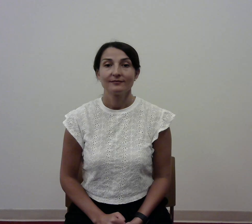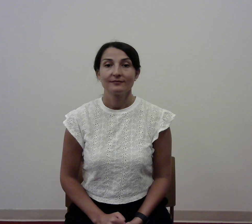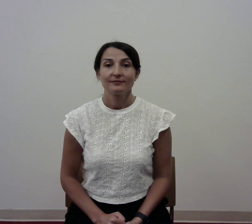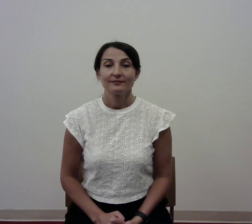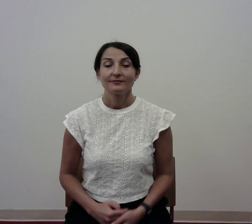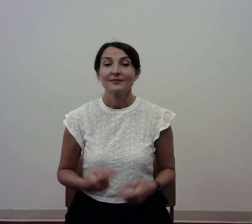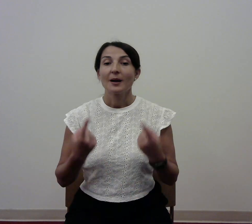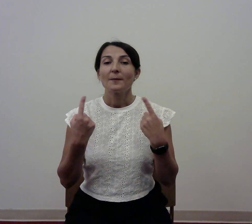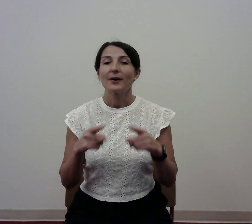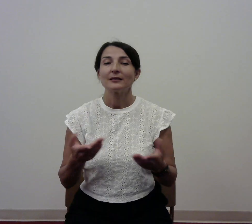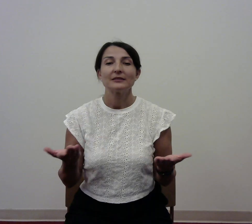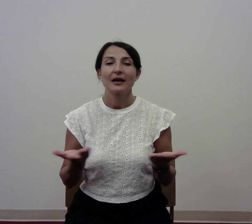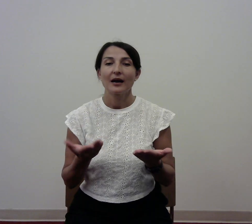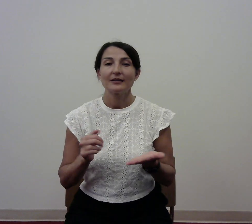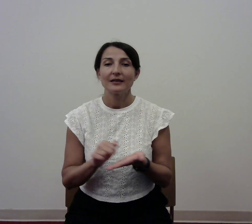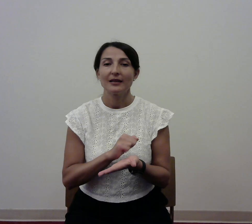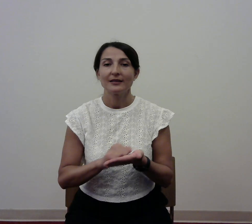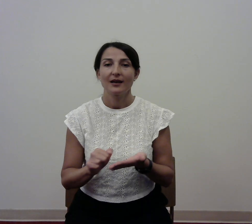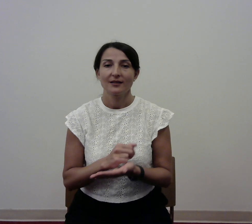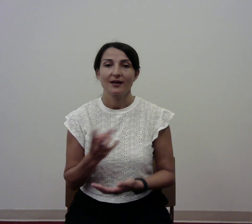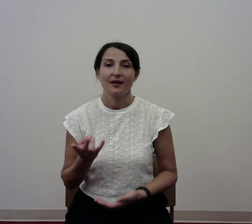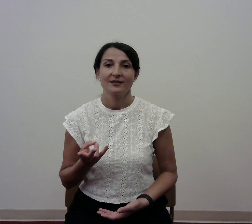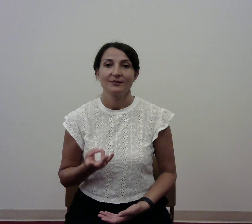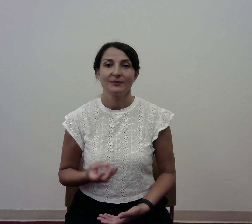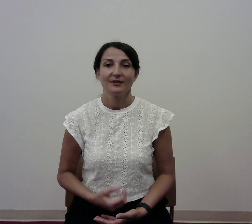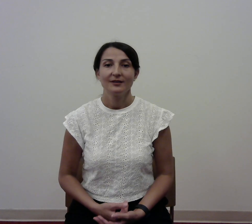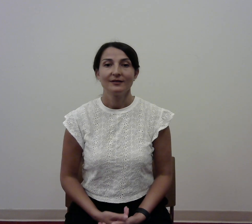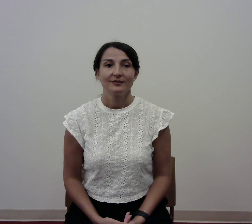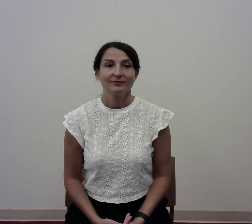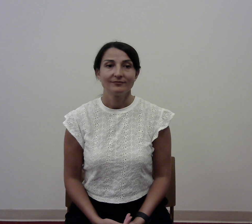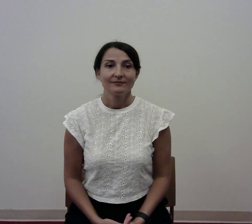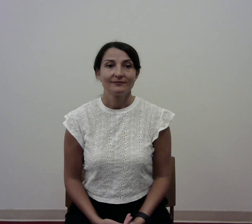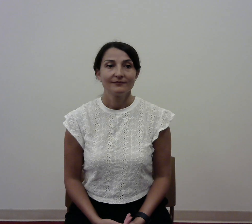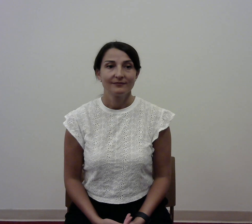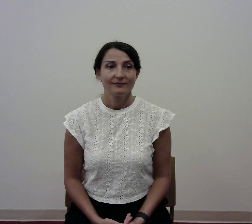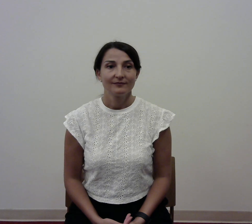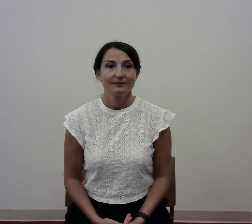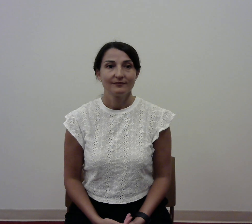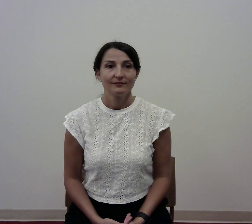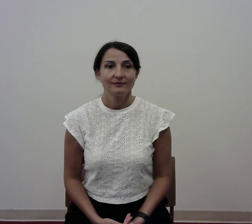Başqa hansı sənədlər lazımdır?